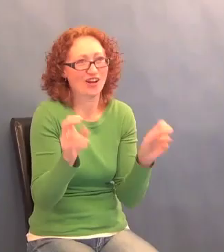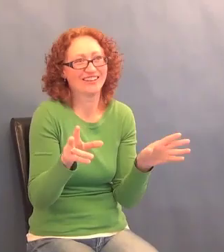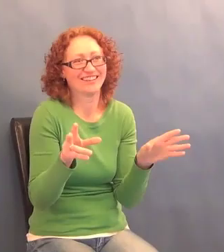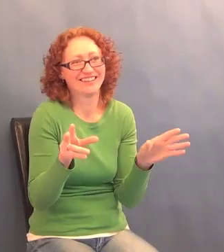Okej.